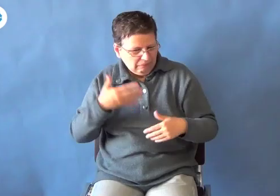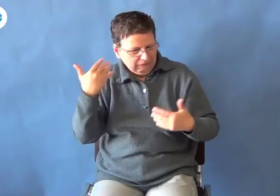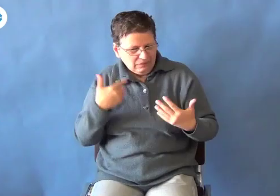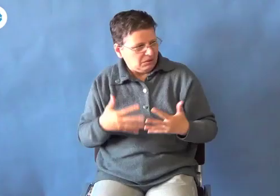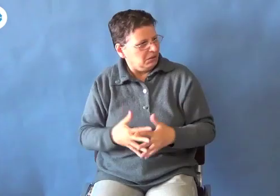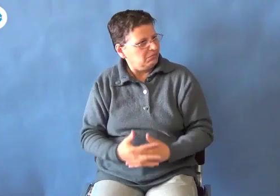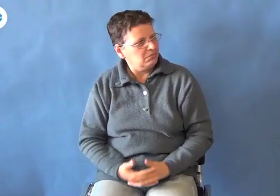Ja nie wiem.